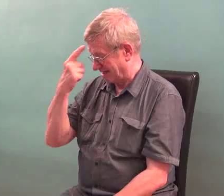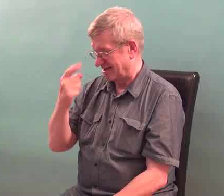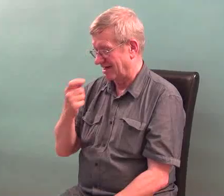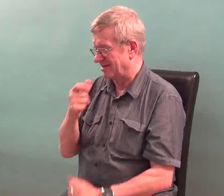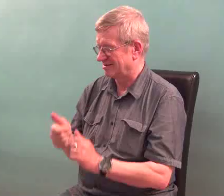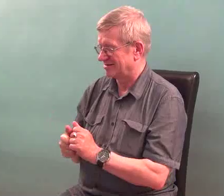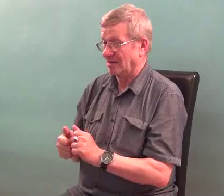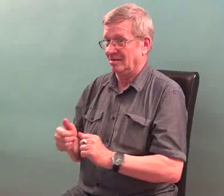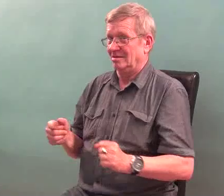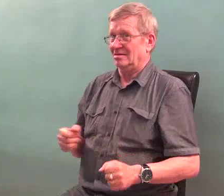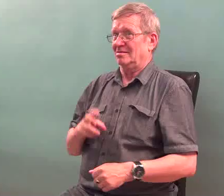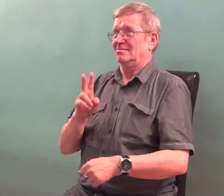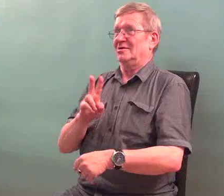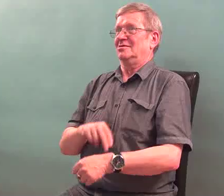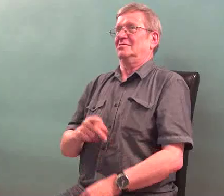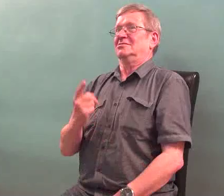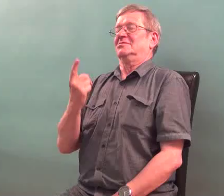Chaplin wystraszył się gdy zauważył policjanta.